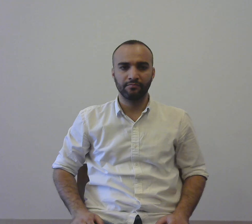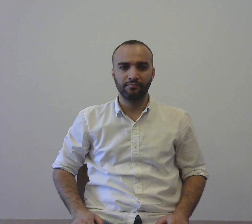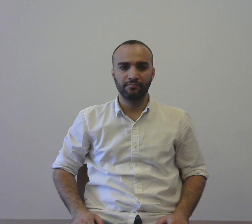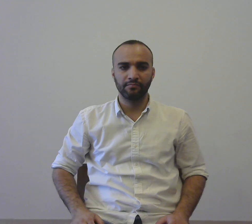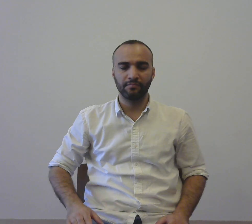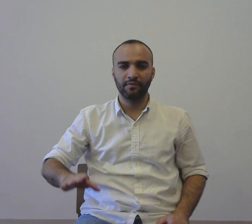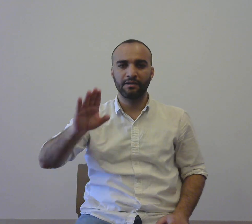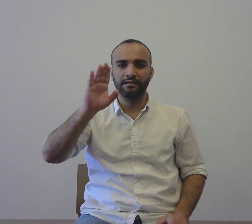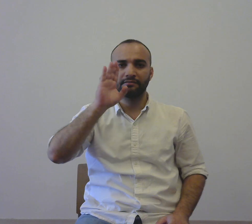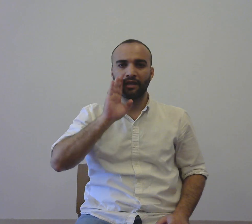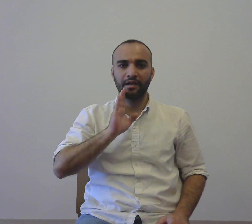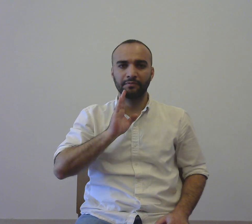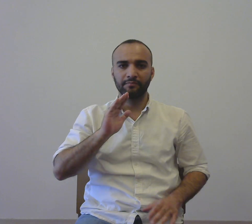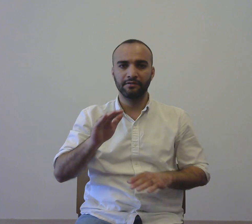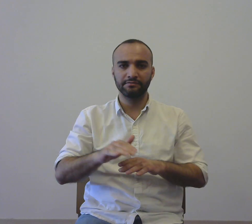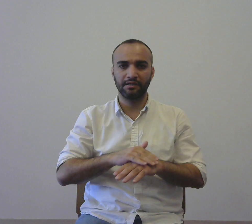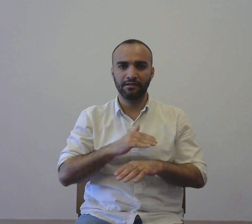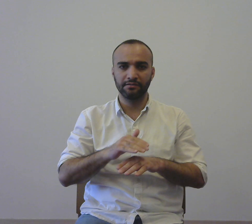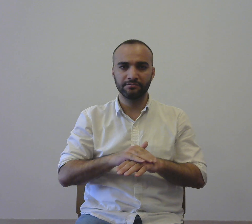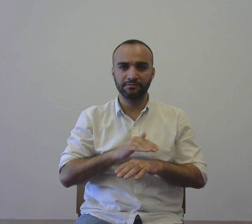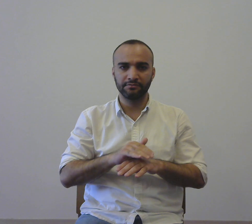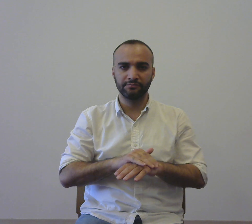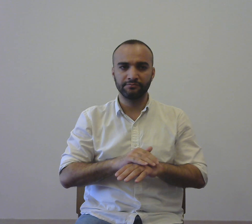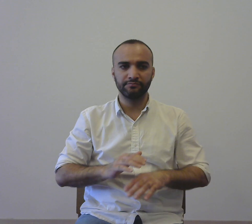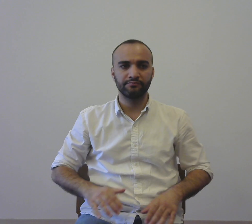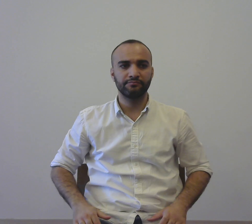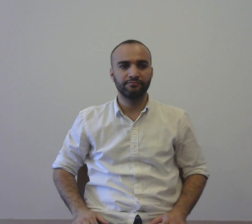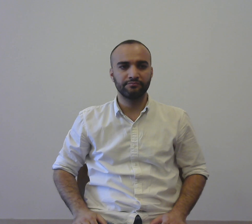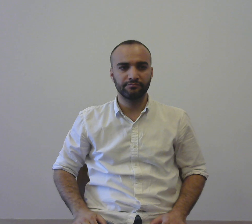Sabahınız xeyir